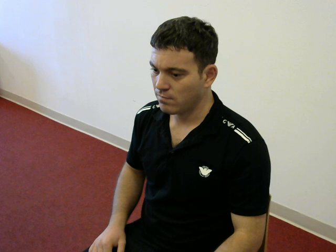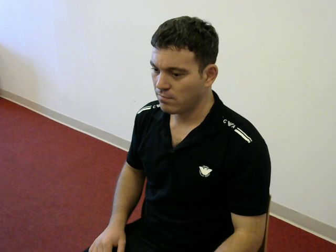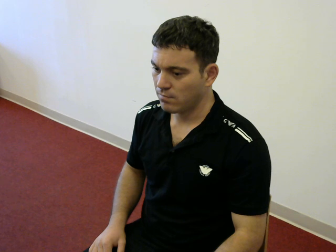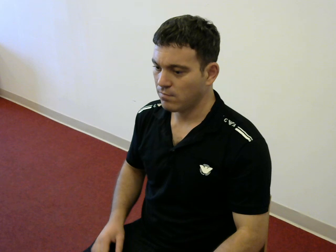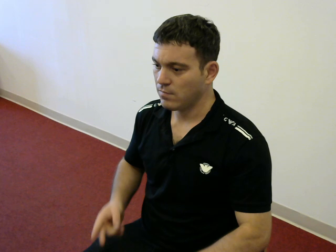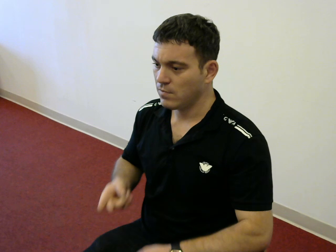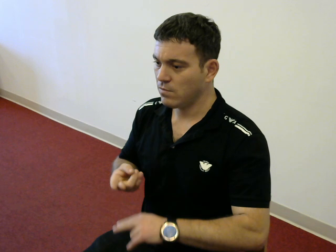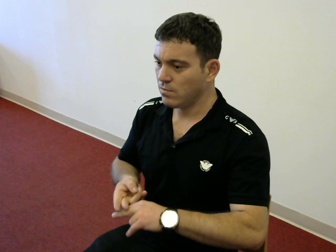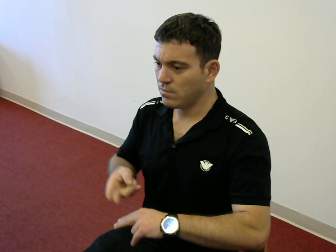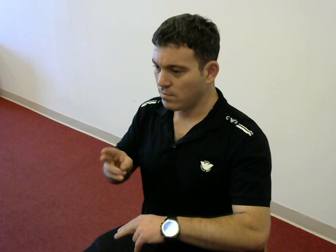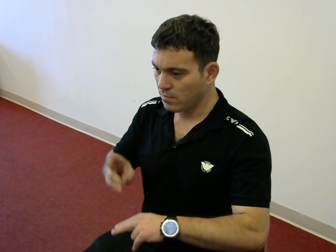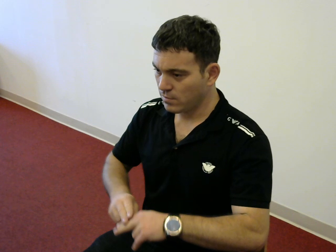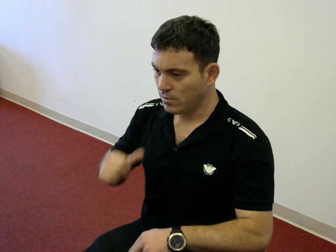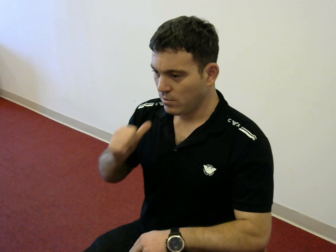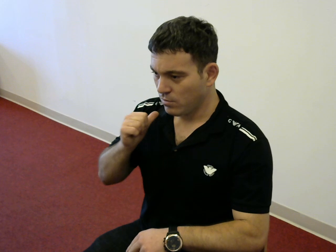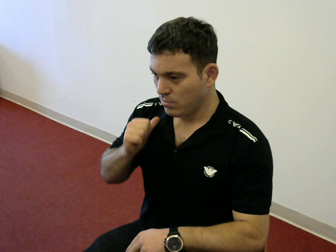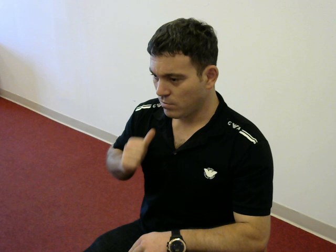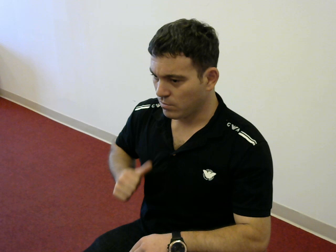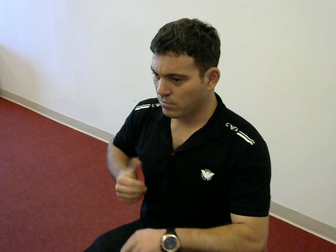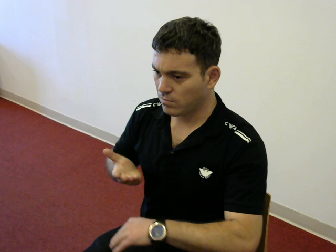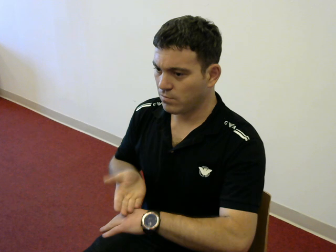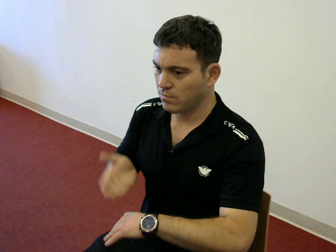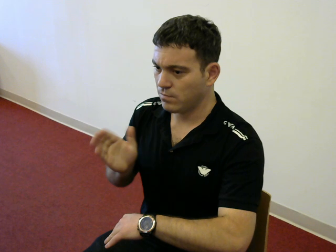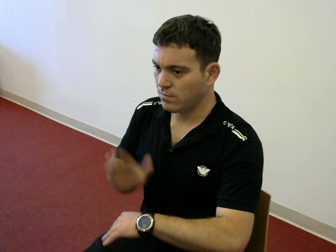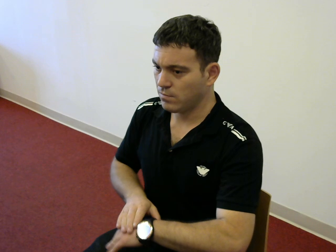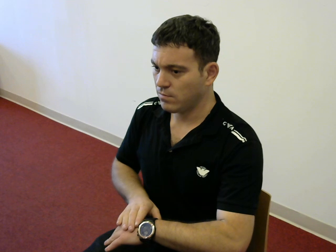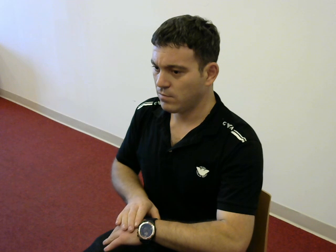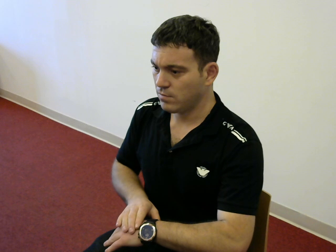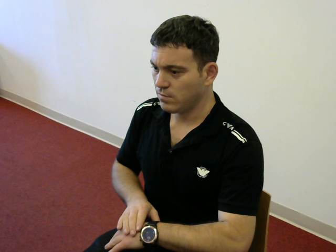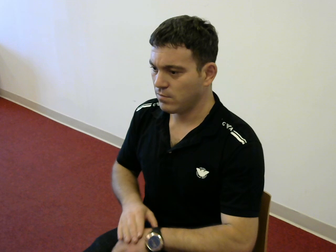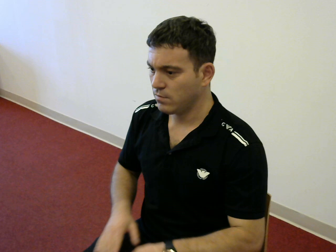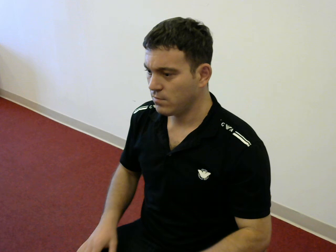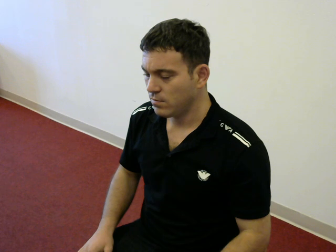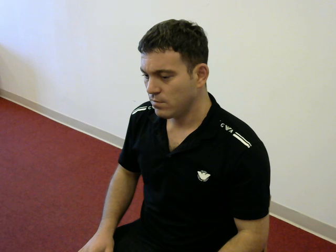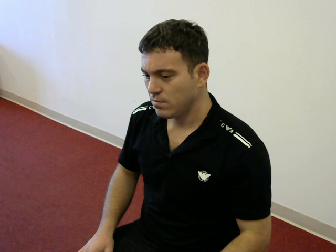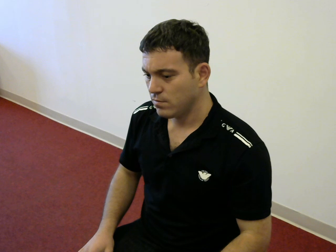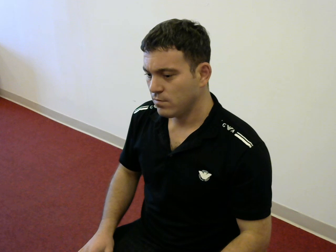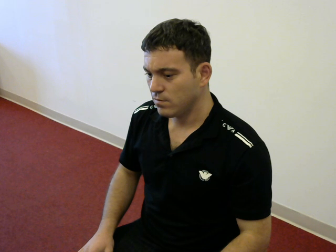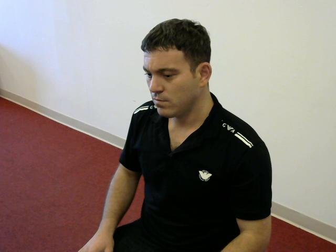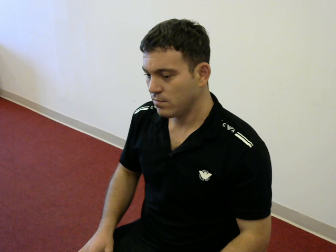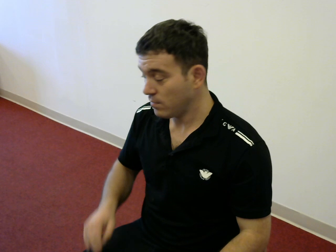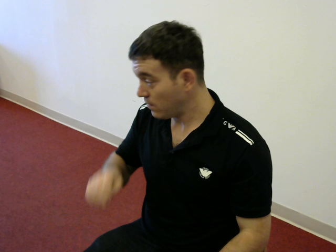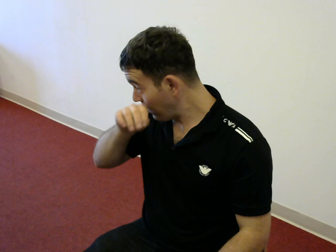Bu çanta ağırdır